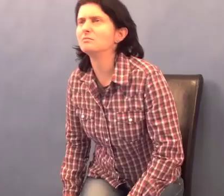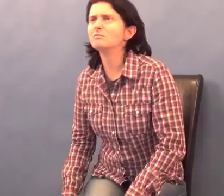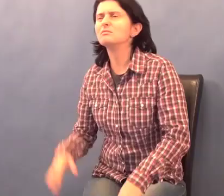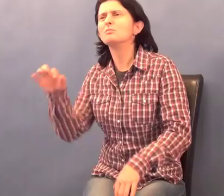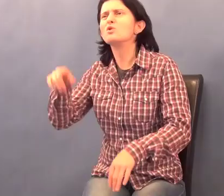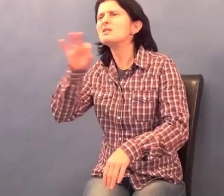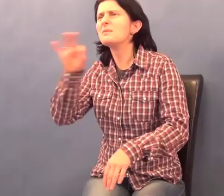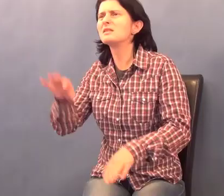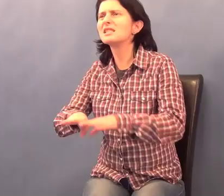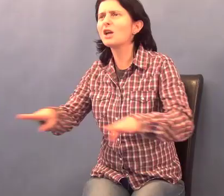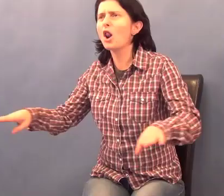Musi być specjalny stolik.